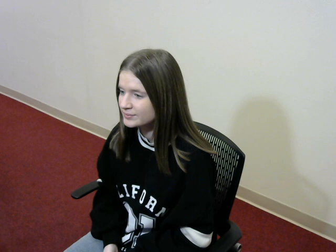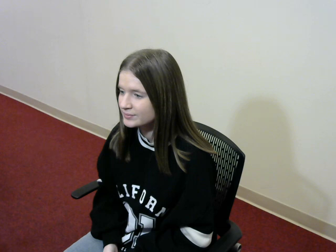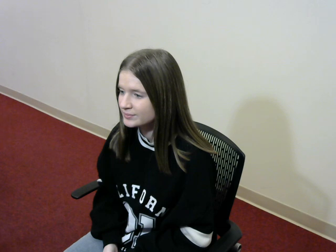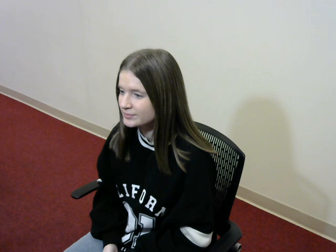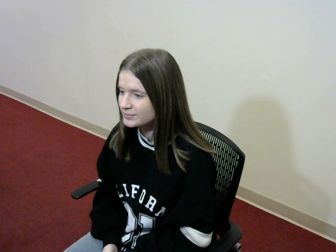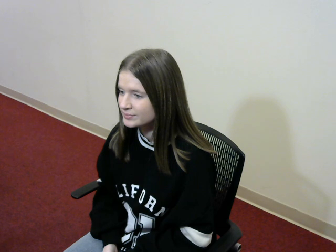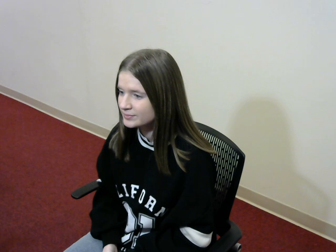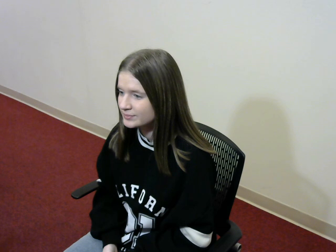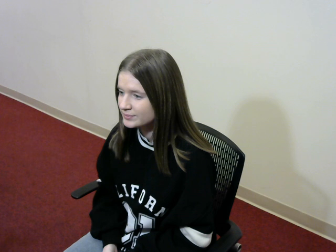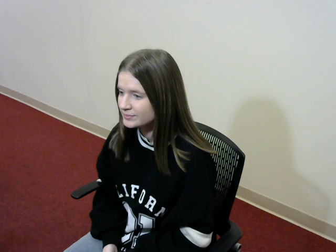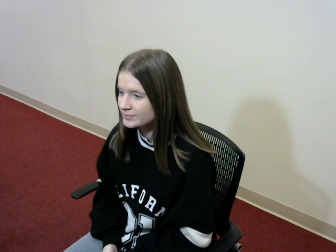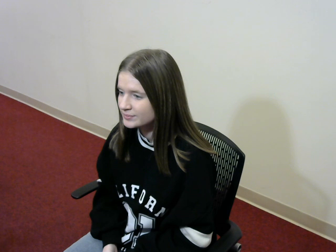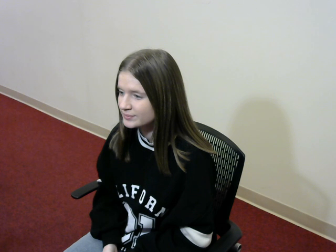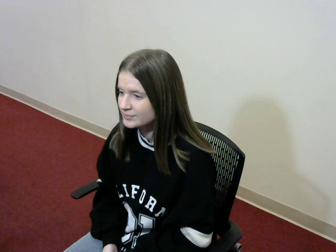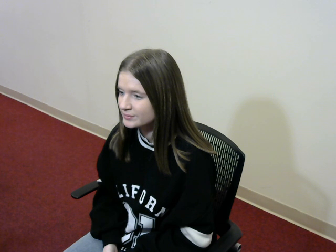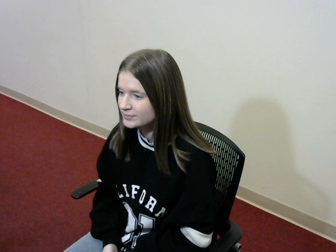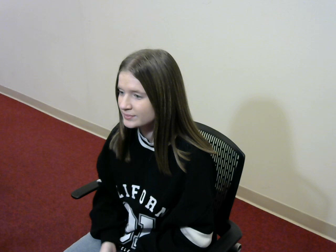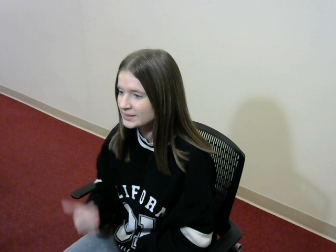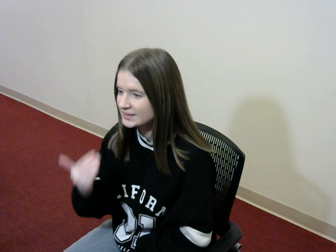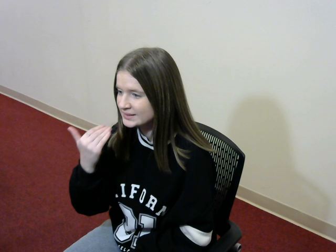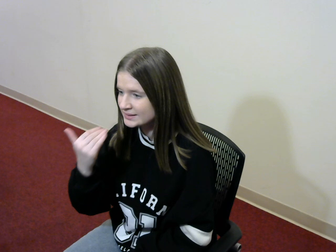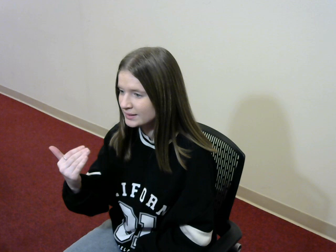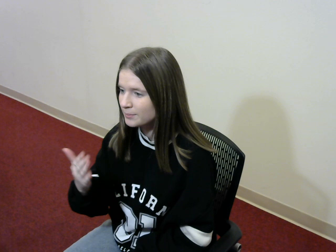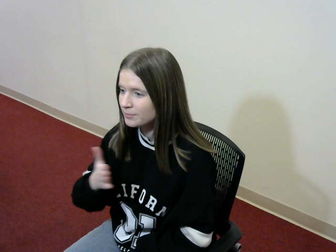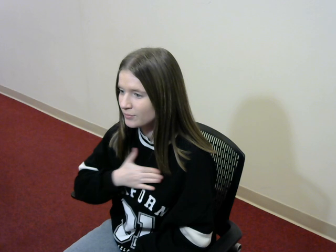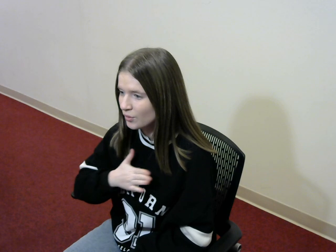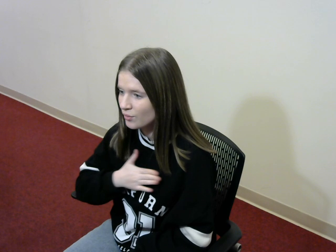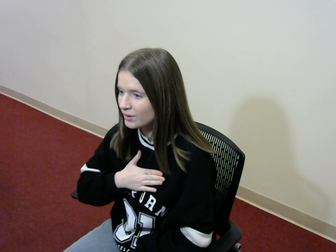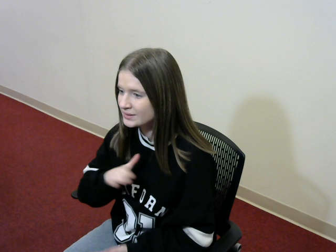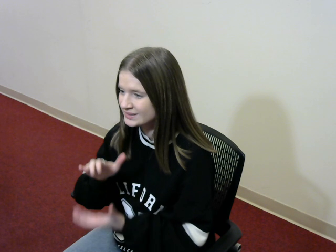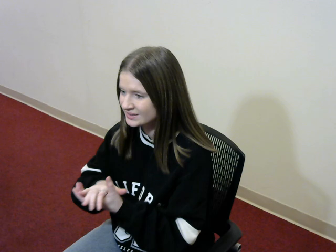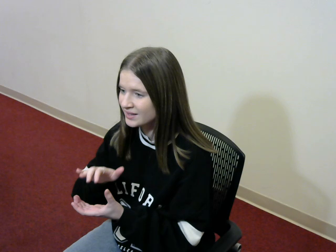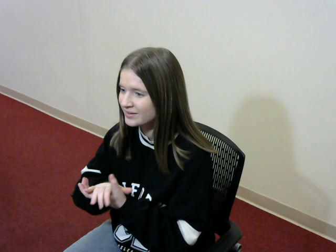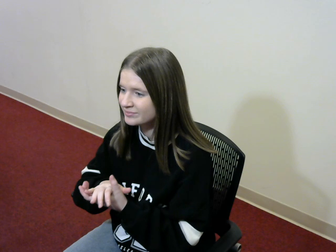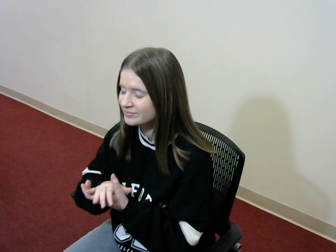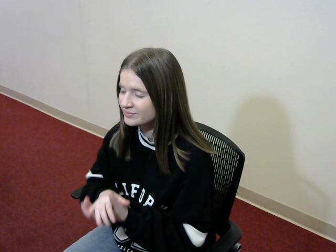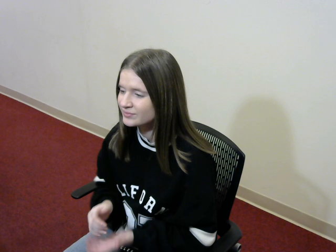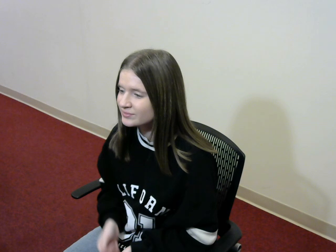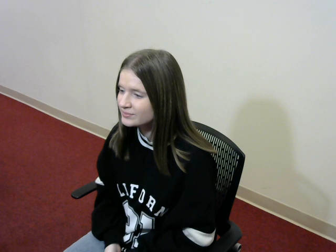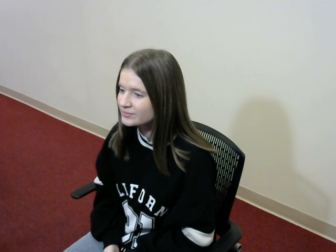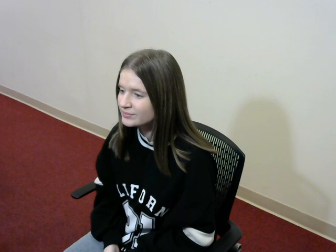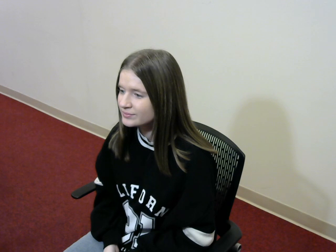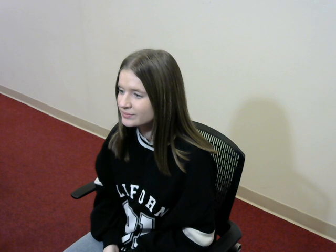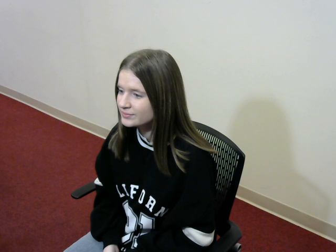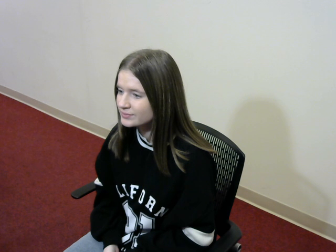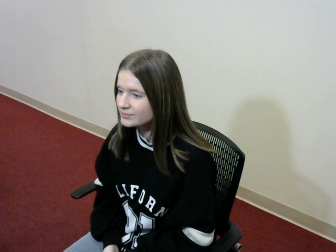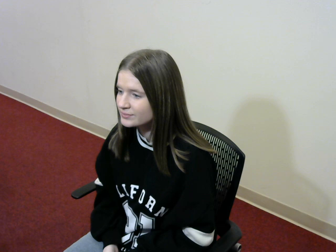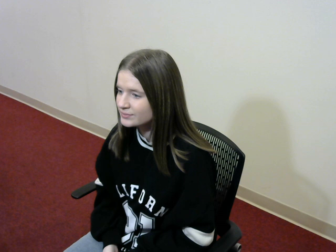Siz mənə tanış gəlirsiniz